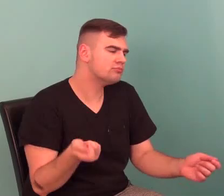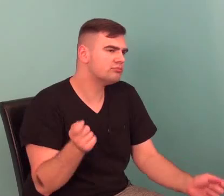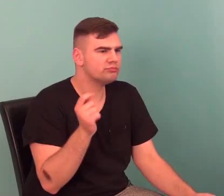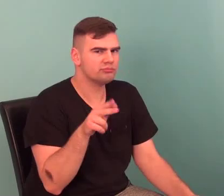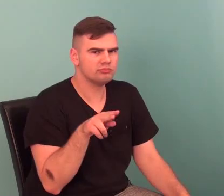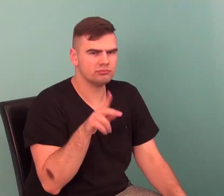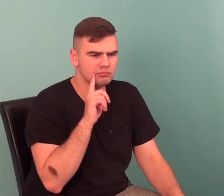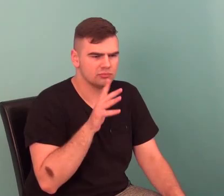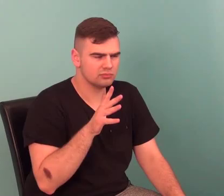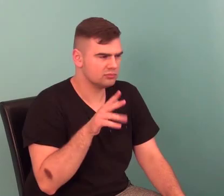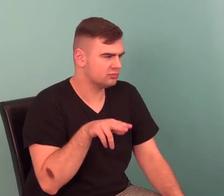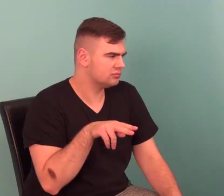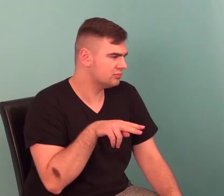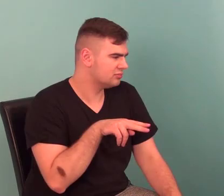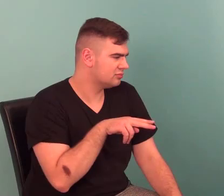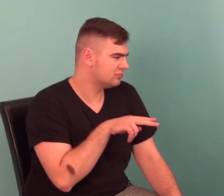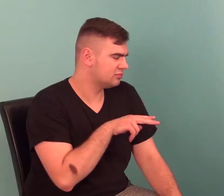Mężczyzna patrzy na nich.